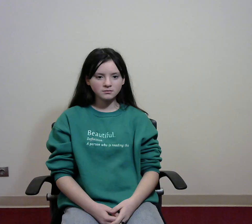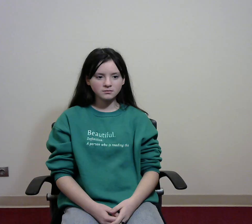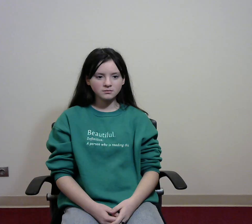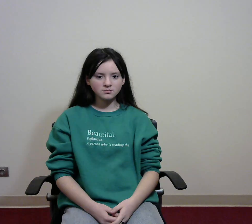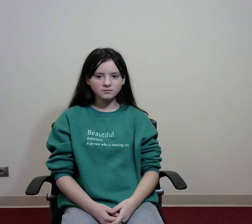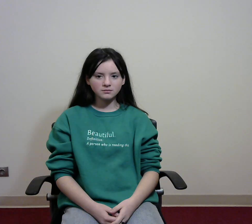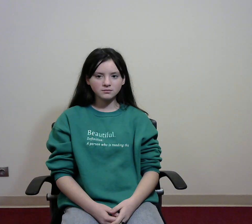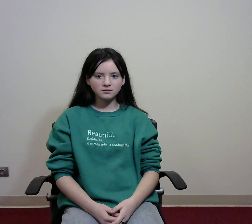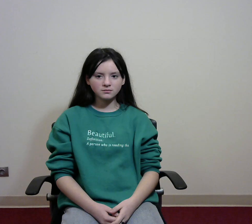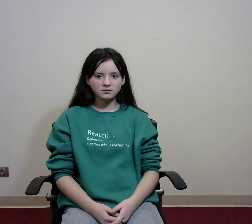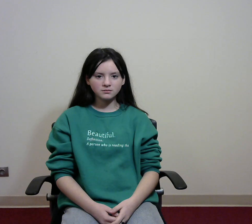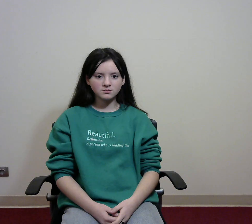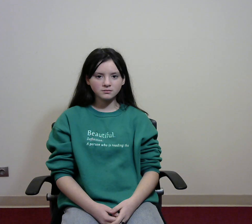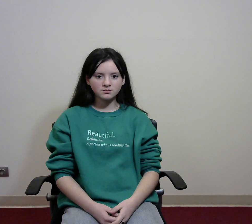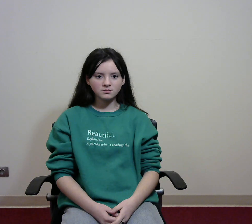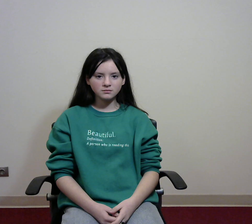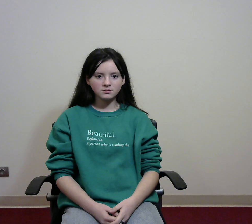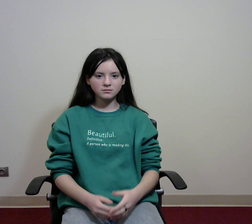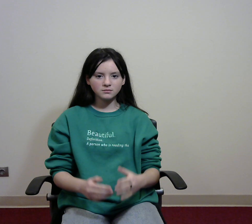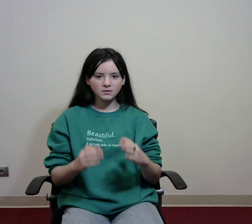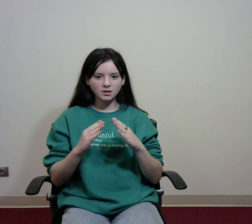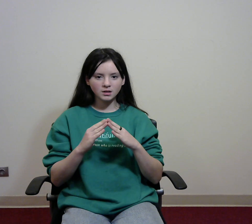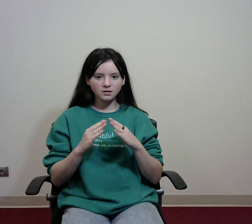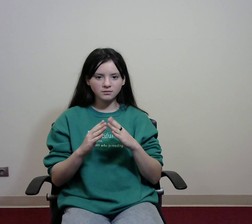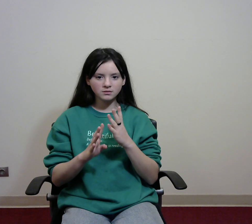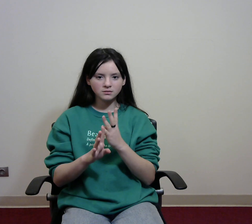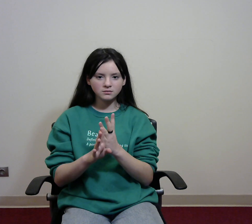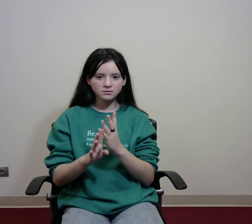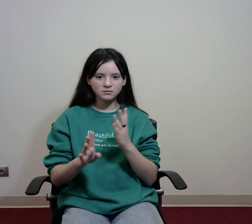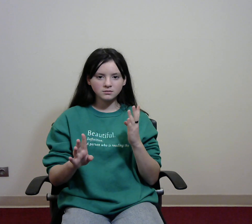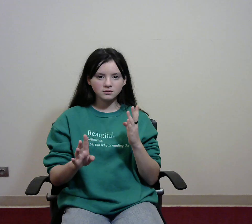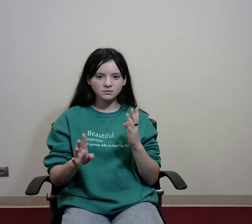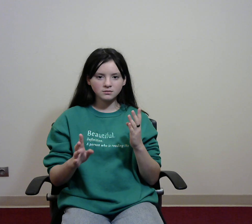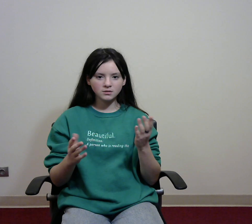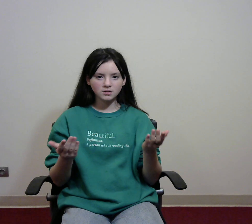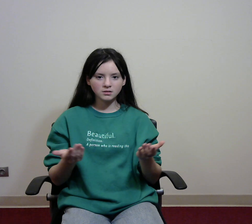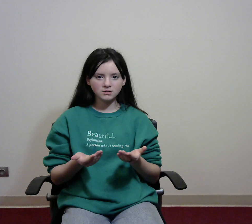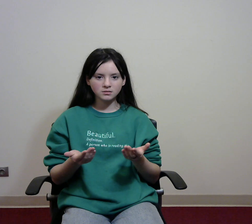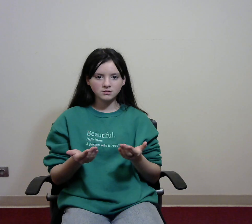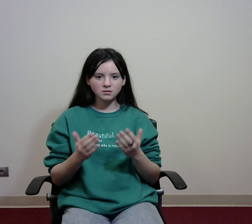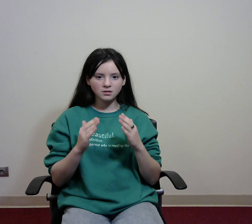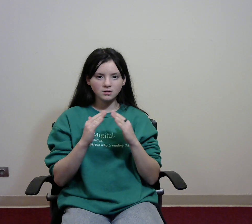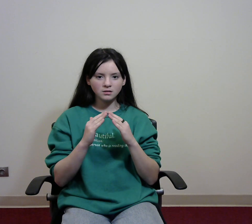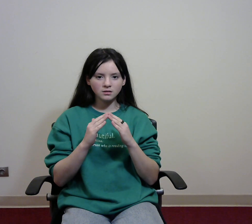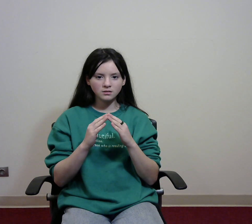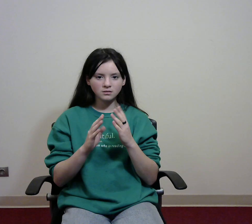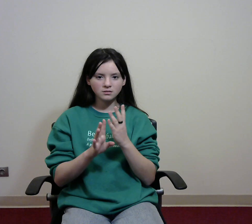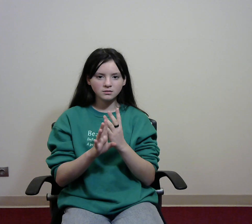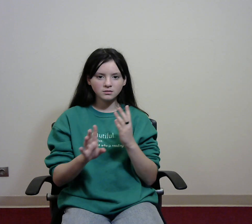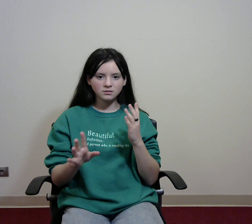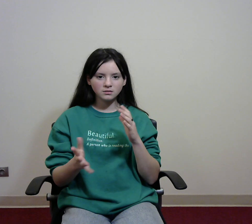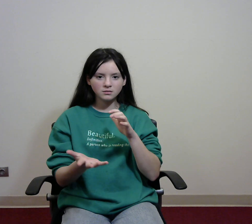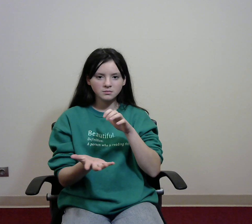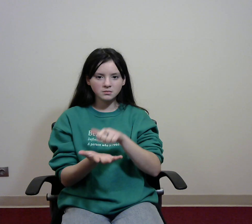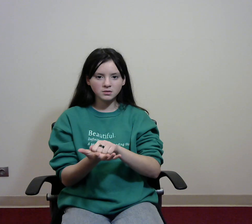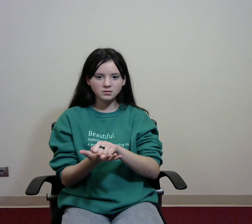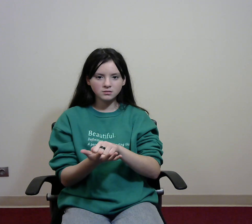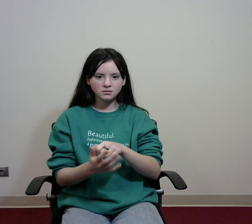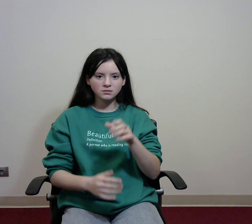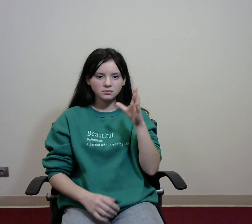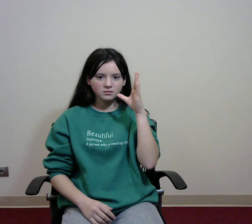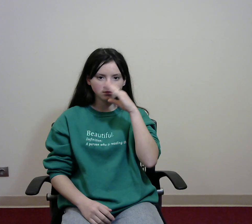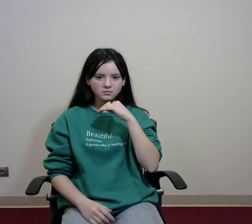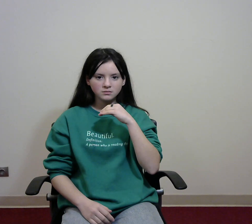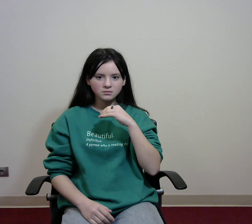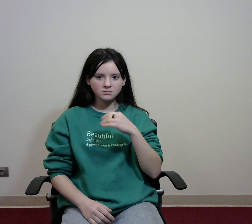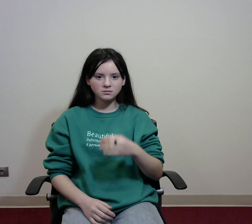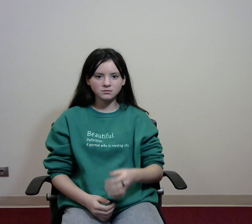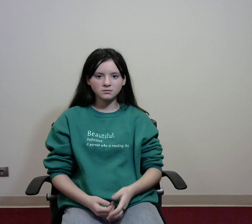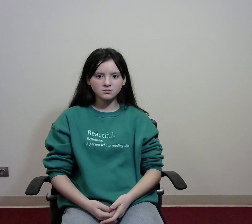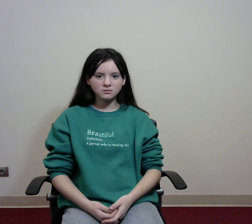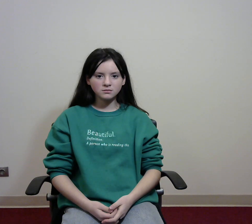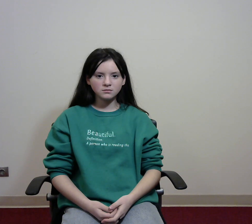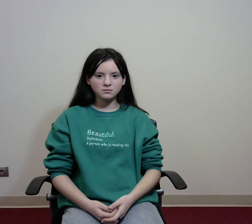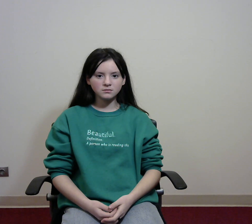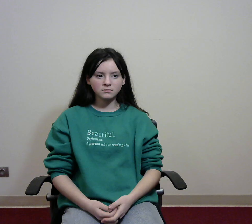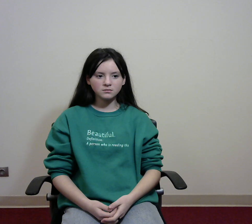Ev növbəsinə necə növbə tuta bilərəm?